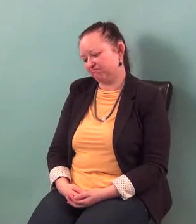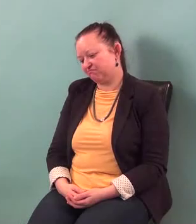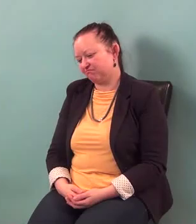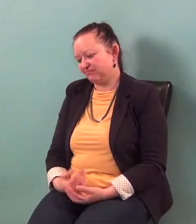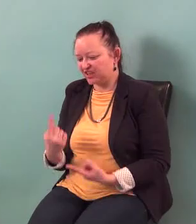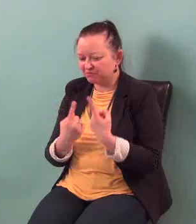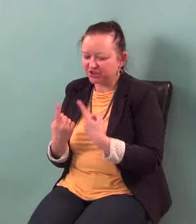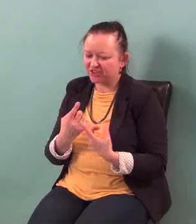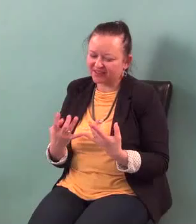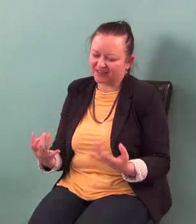Myślę, że to zarazki.